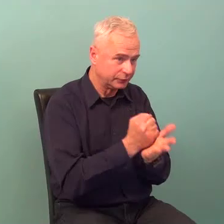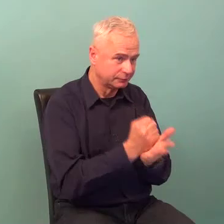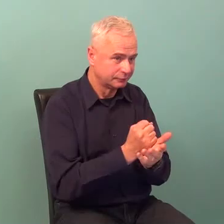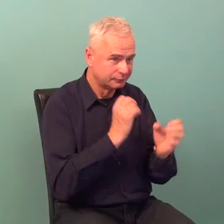Komunikacja.